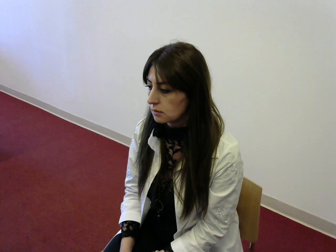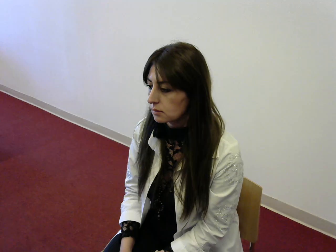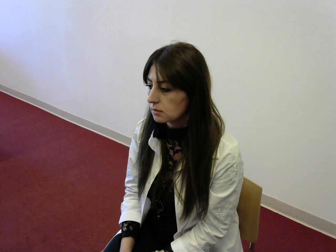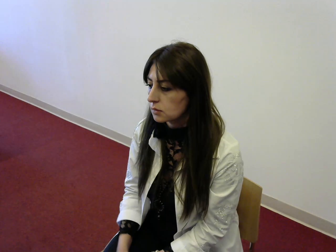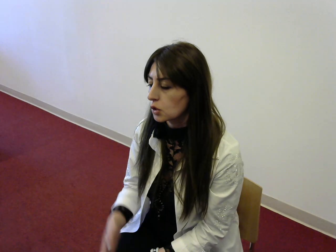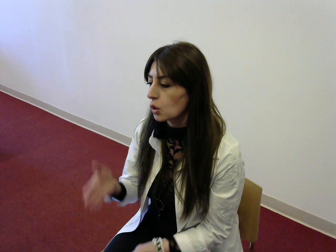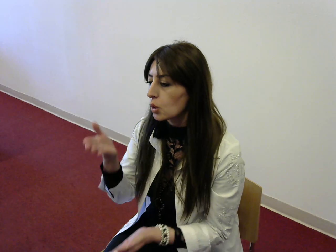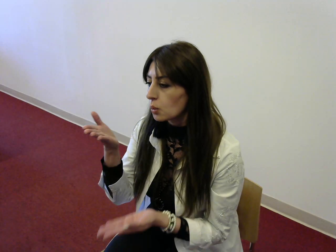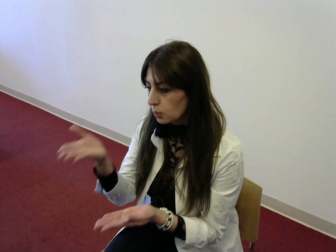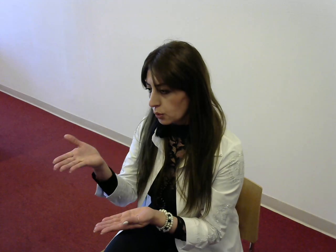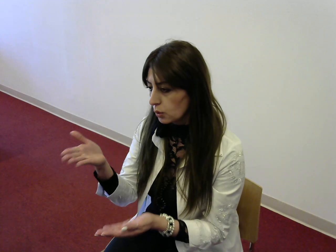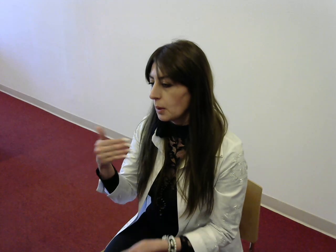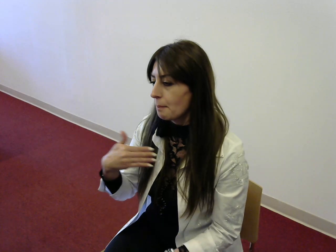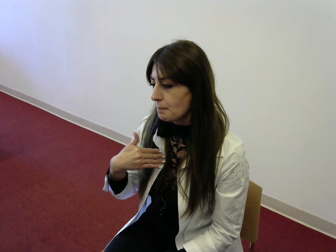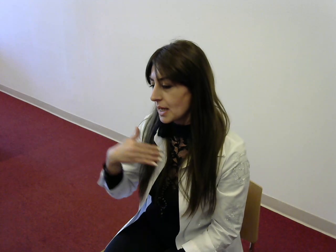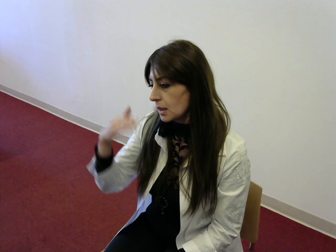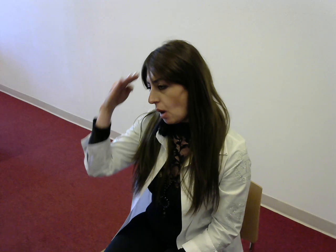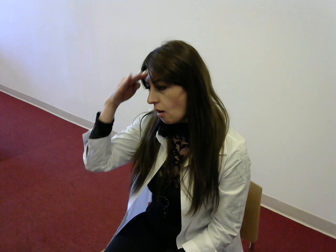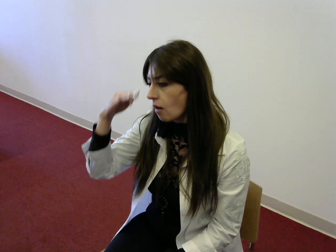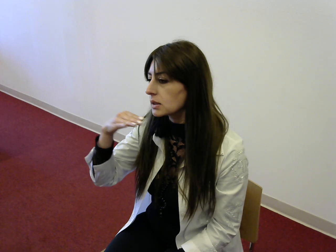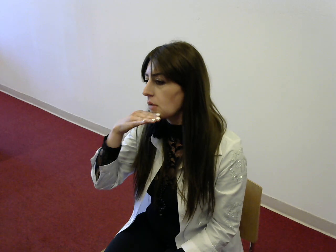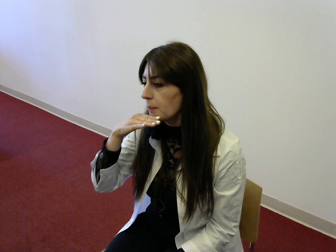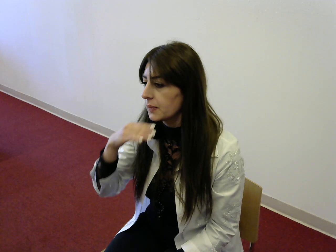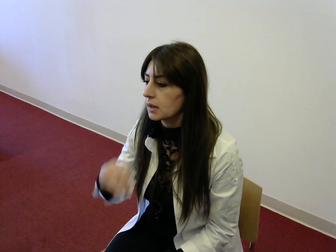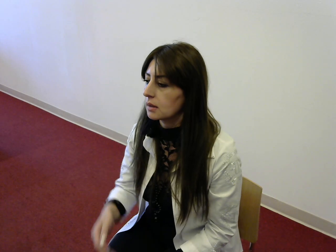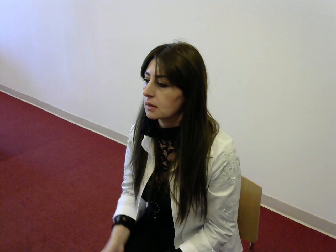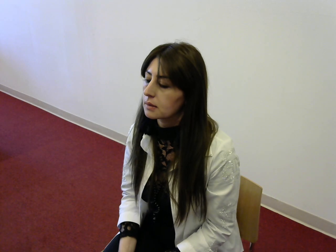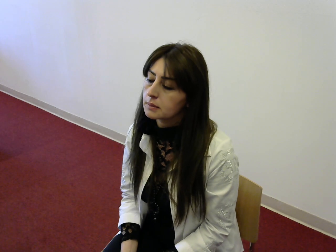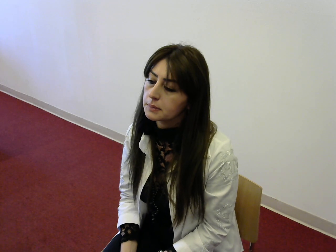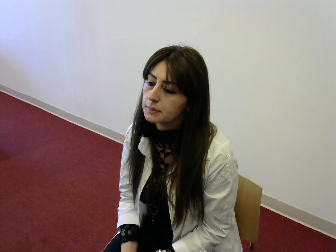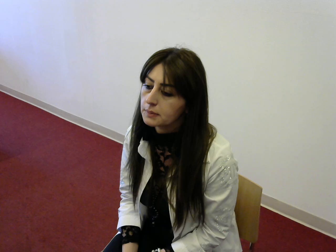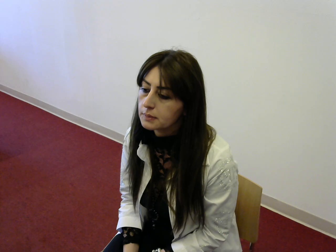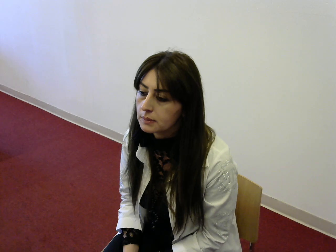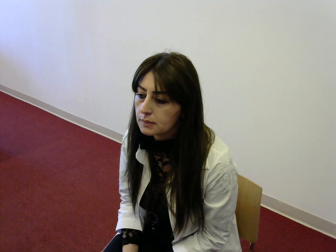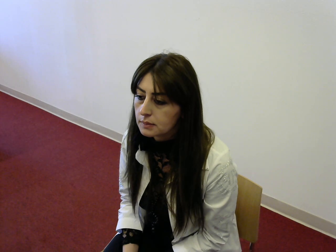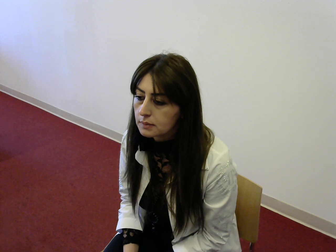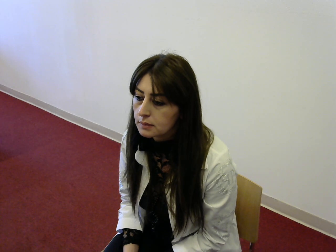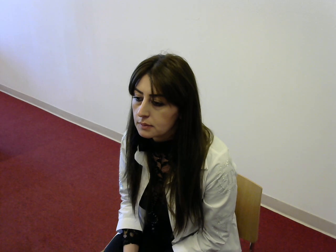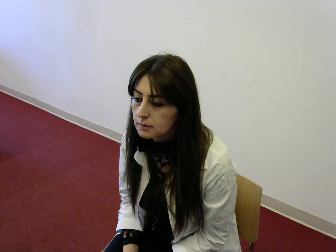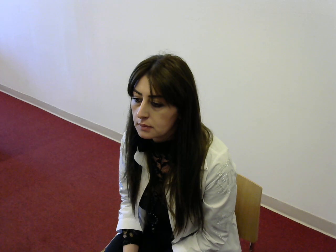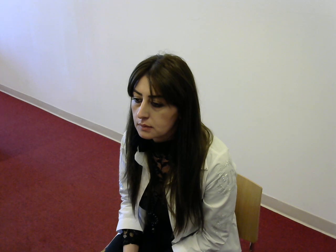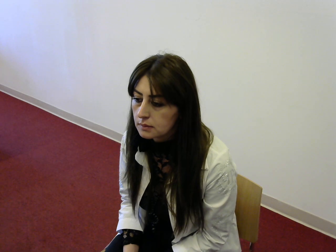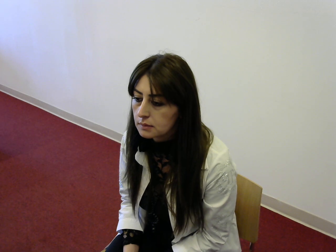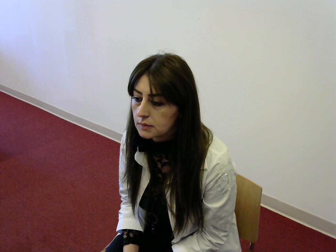Bu mənim atamdır